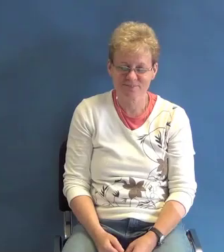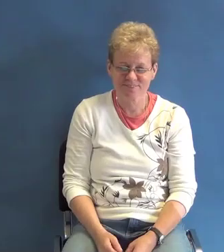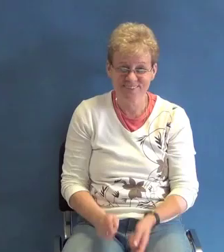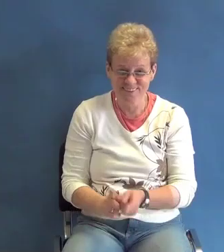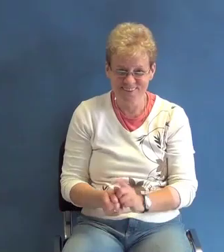Spotkać się.